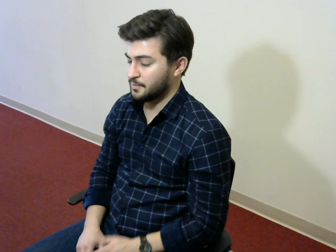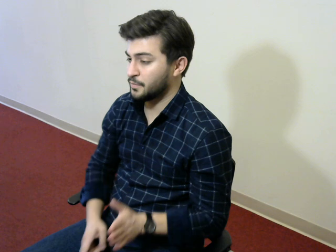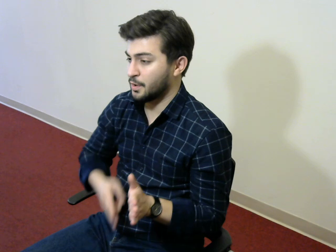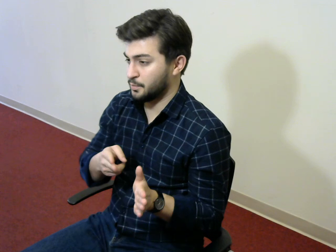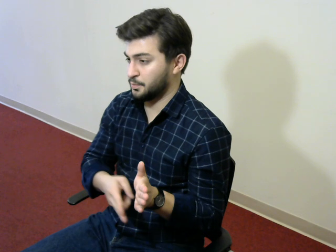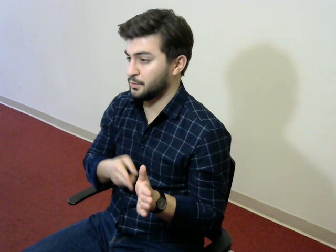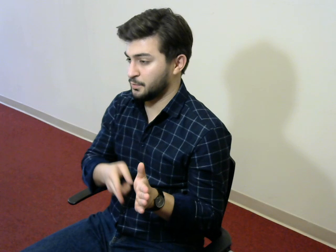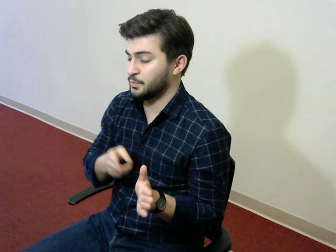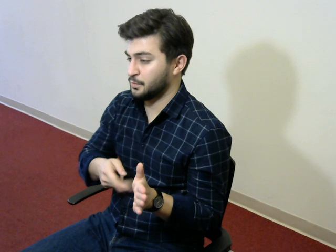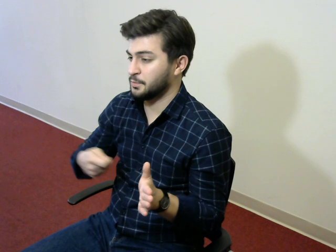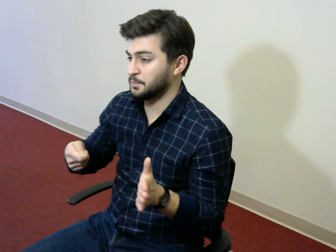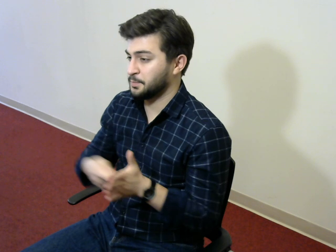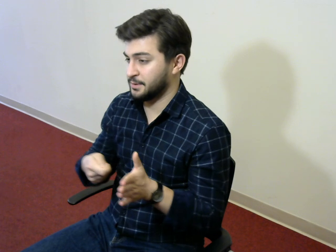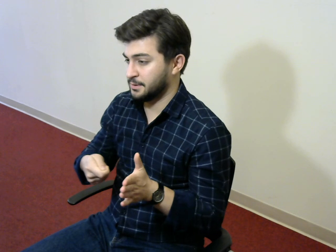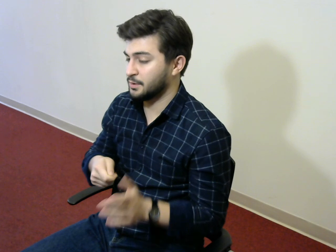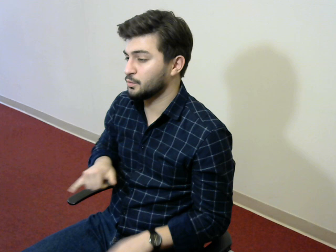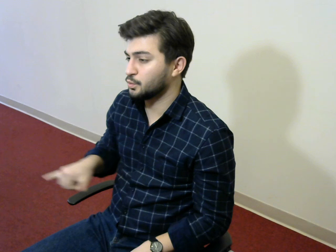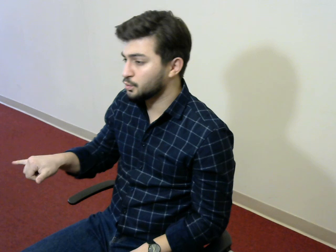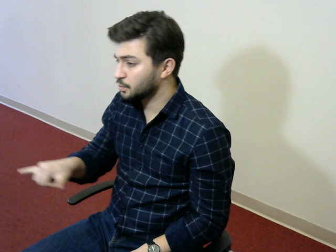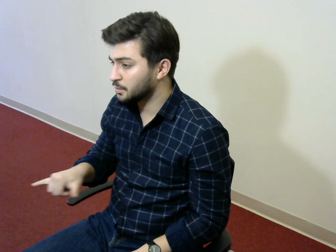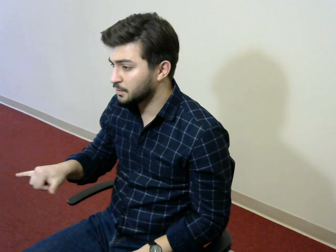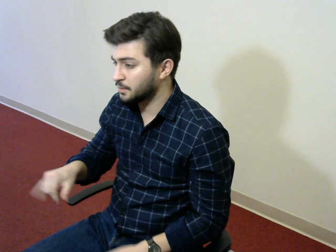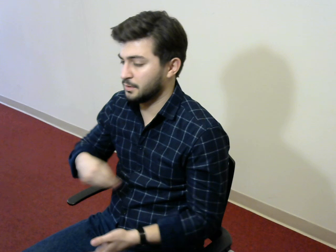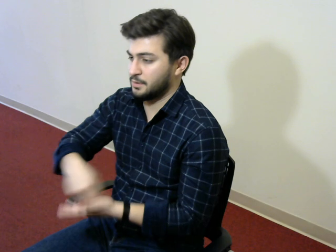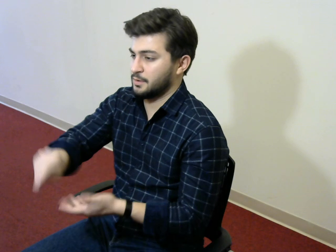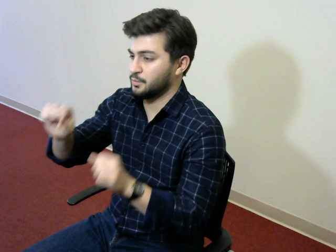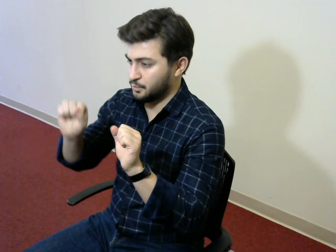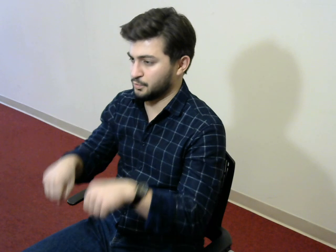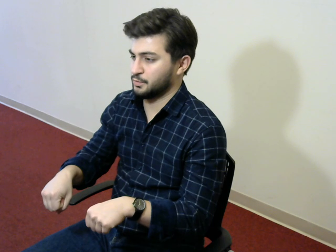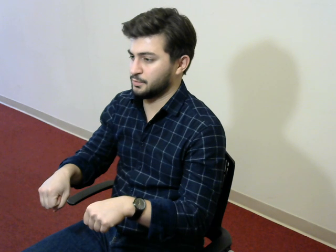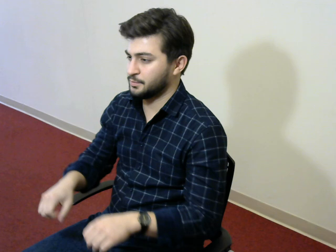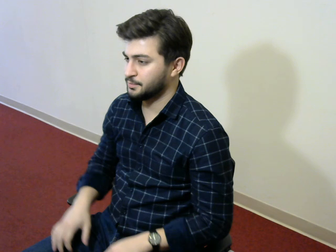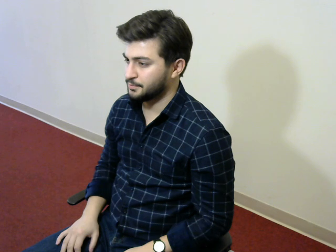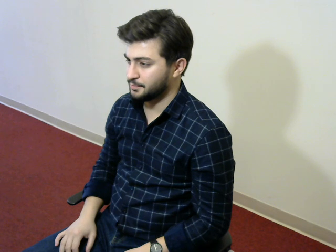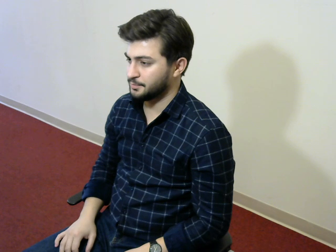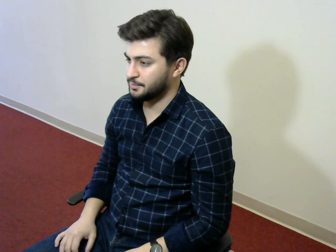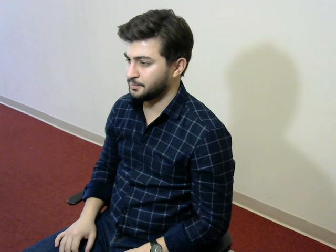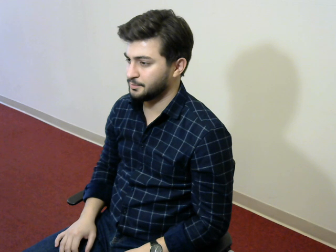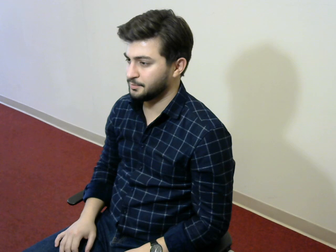Qatar biletini haradan almaq olar?